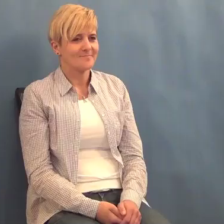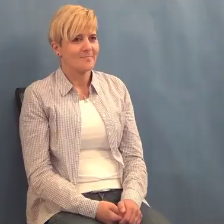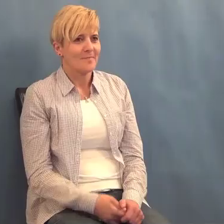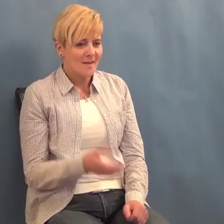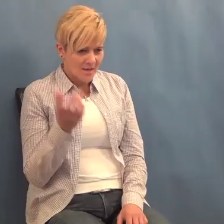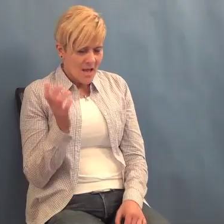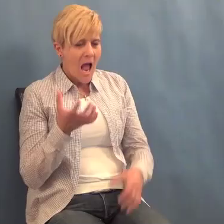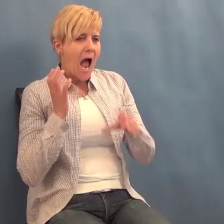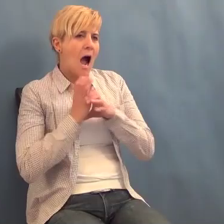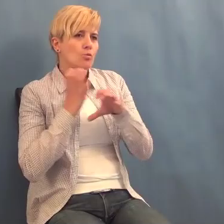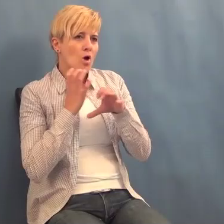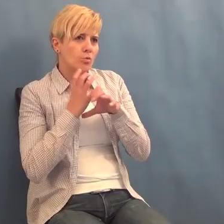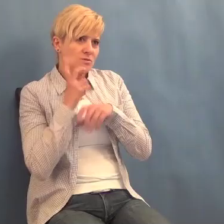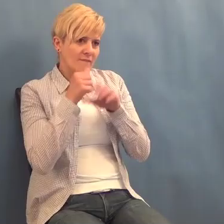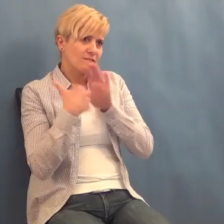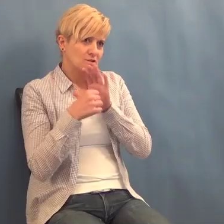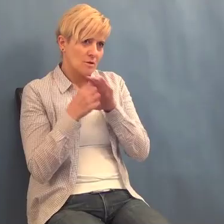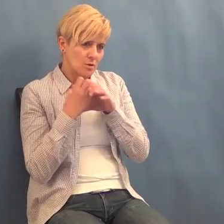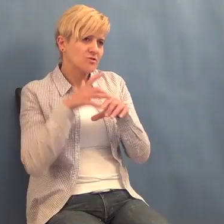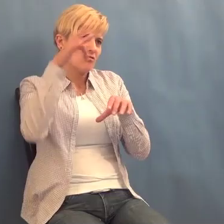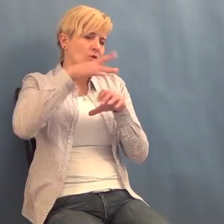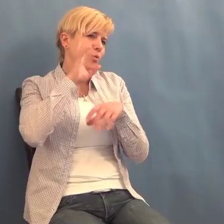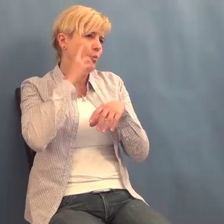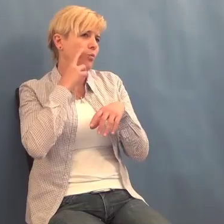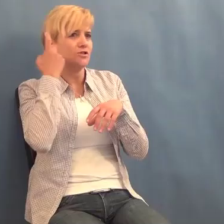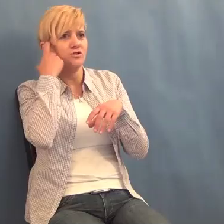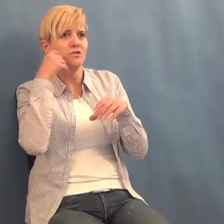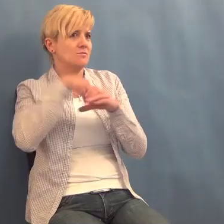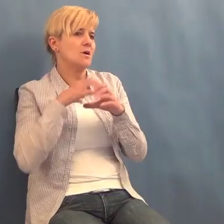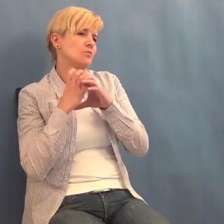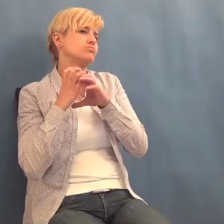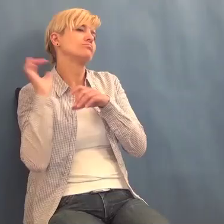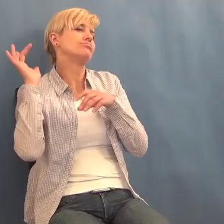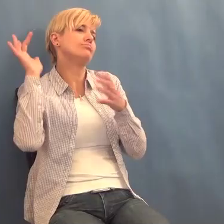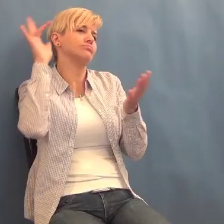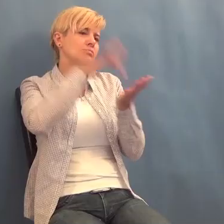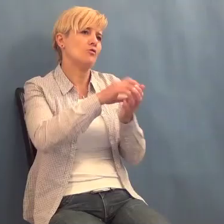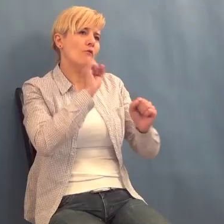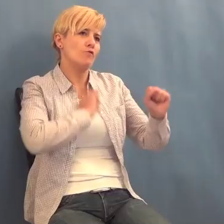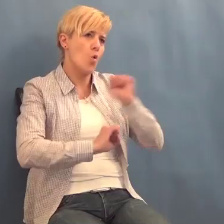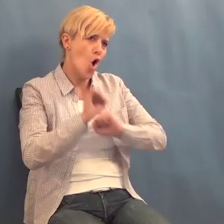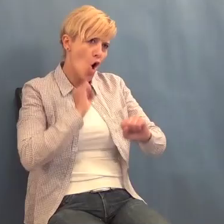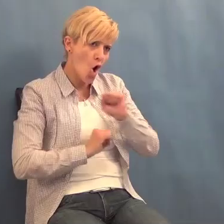Jest autokar wycieczkowy, w nim głusi i słyszący, autokar jedzie do Włoch.